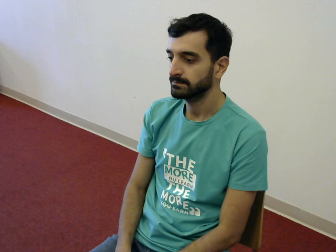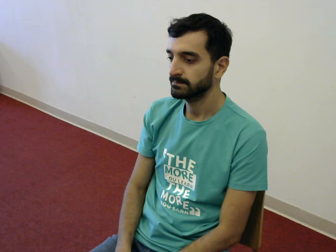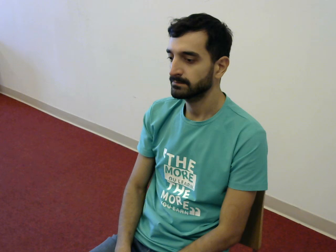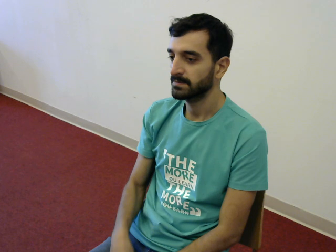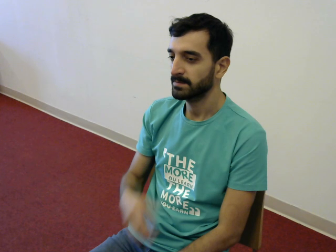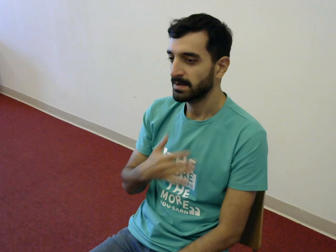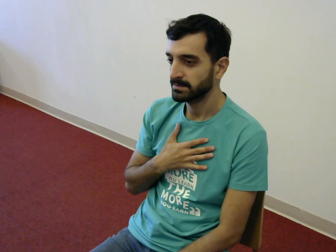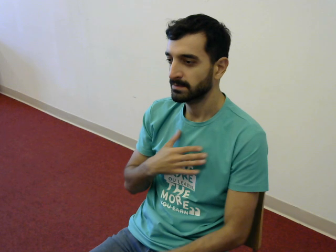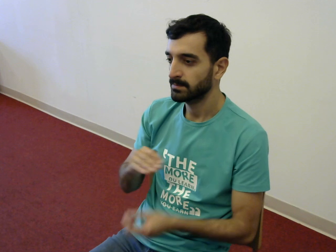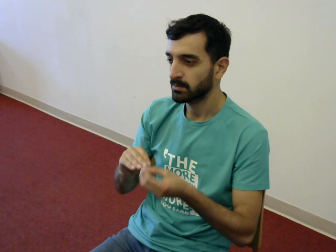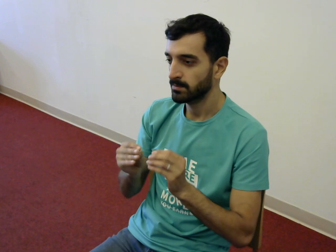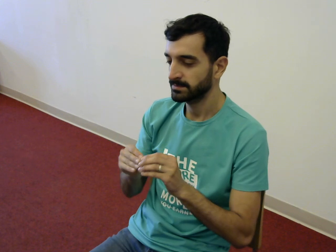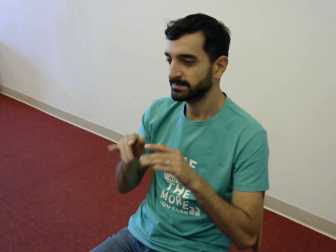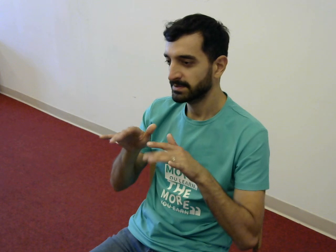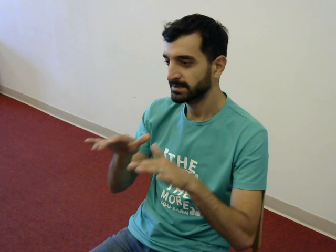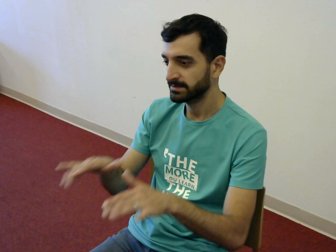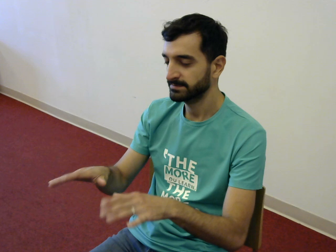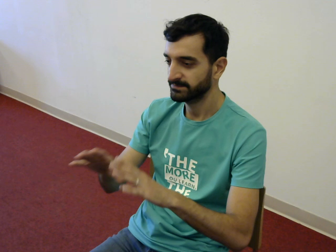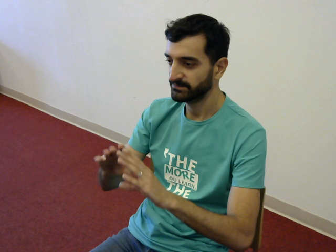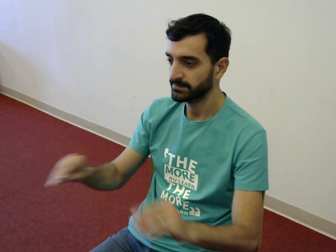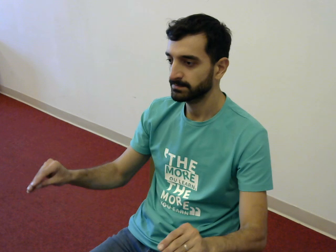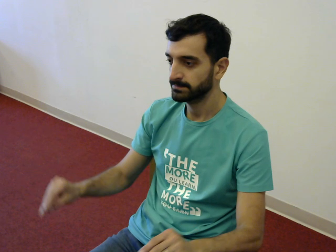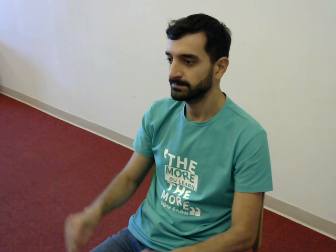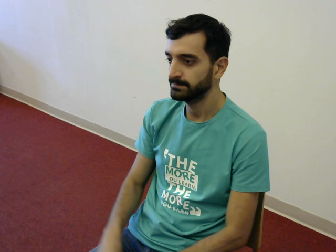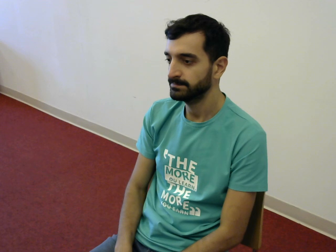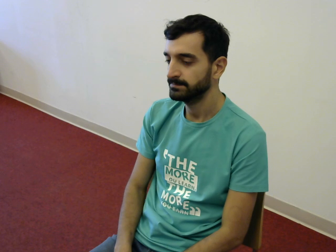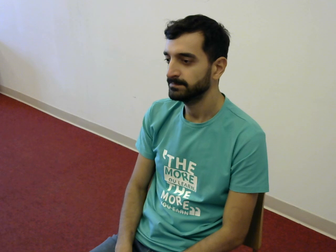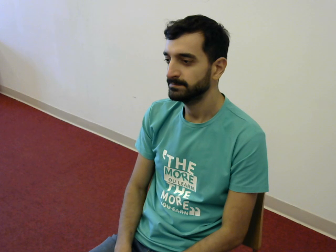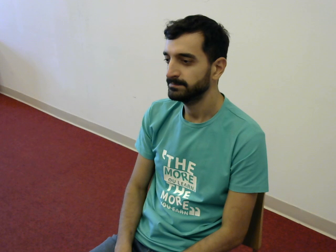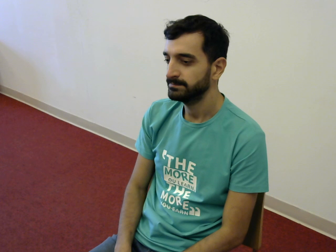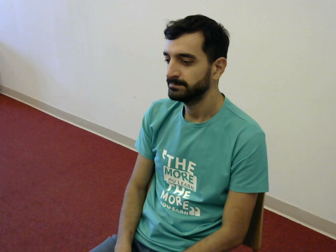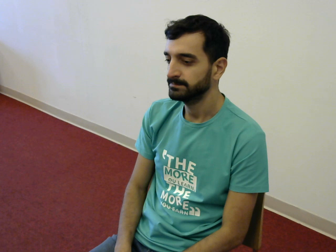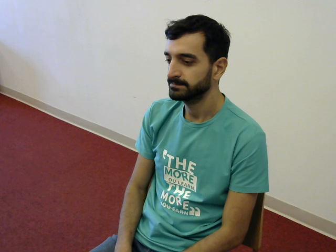Mənim problemim həll olundu